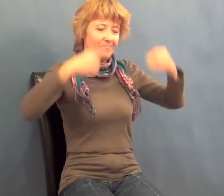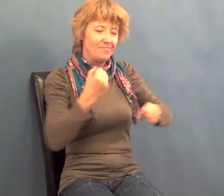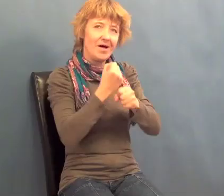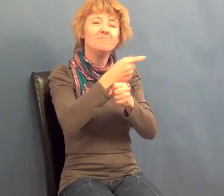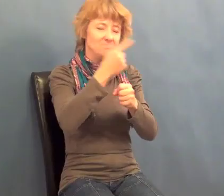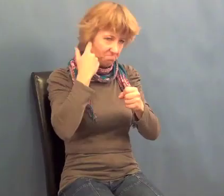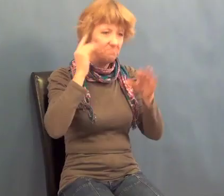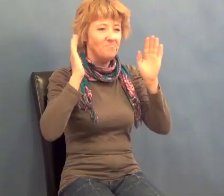On się zgadza.